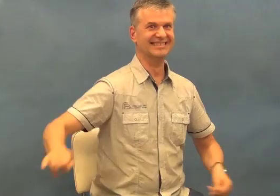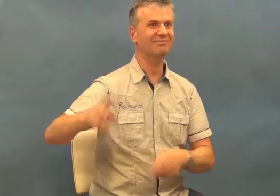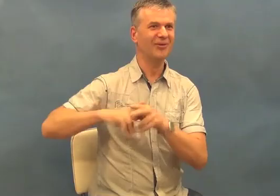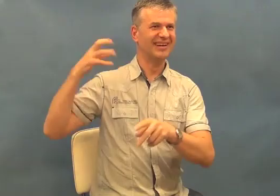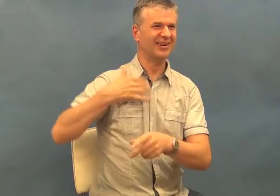Nie chce, żeby policjant go złapał.